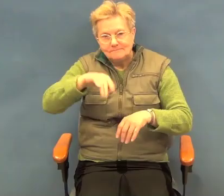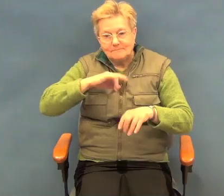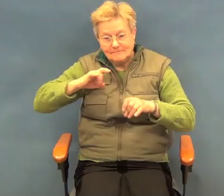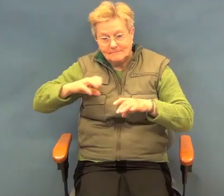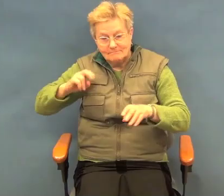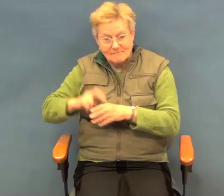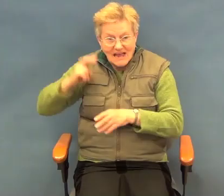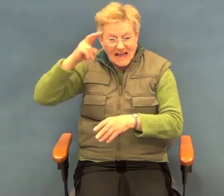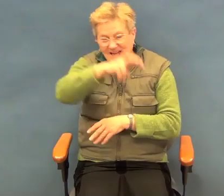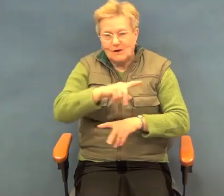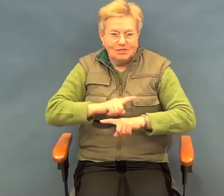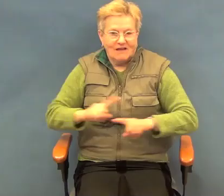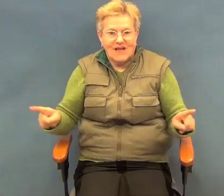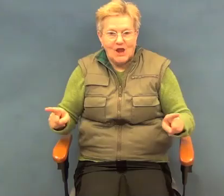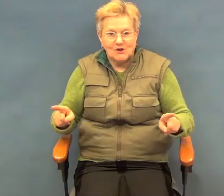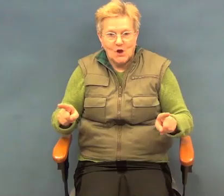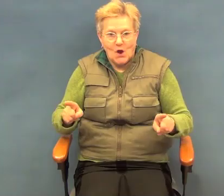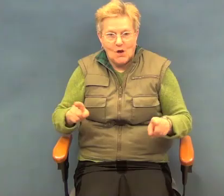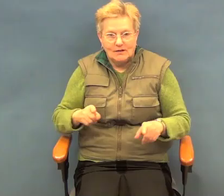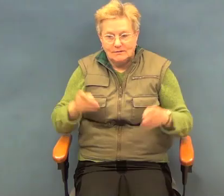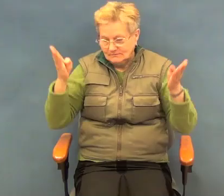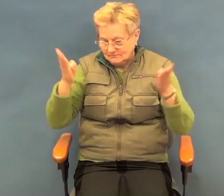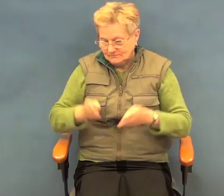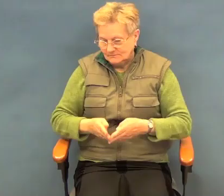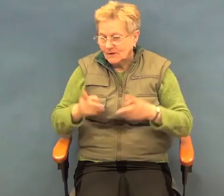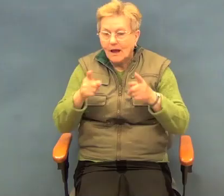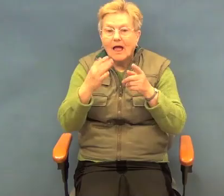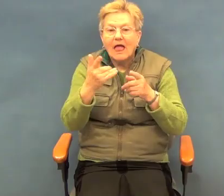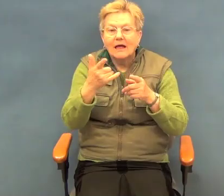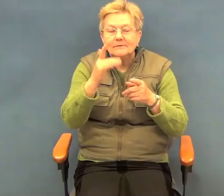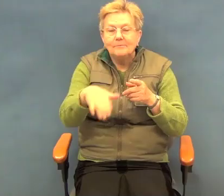Nie wolno biegać i wskakiwać do rowu.